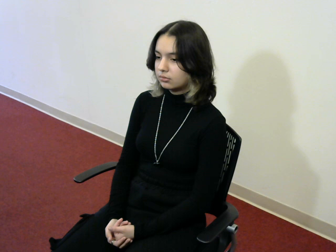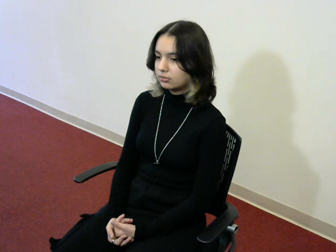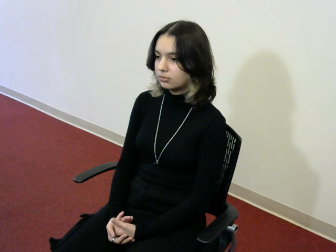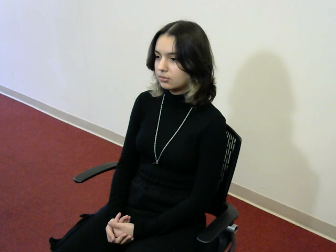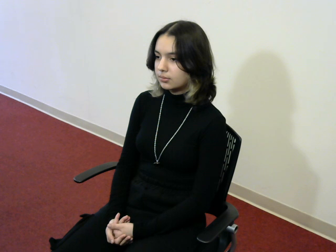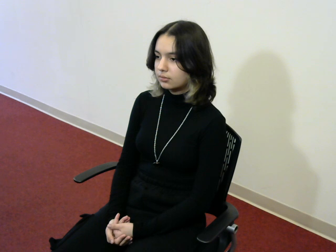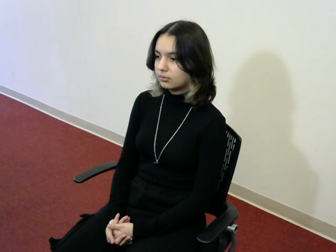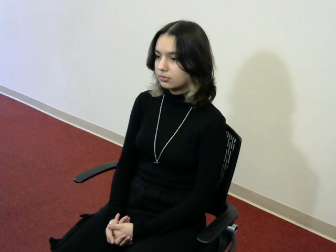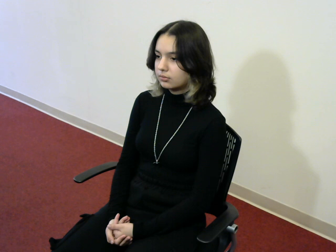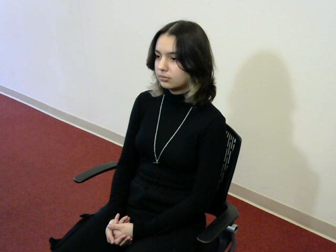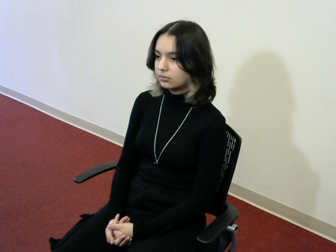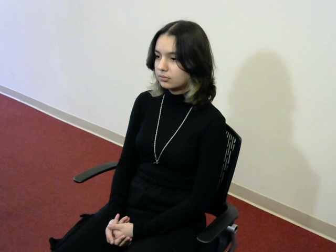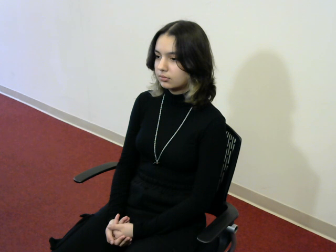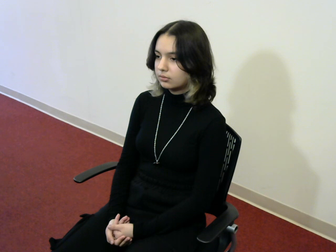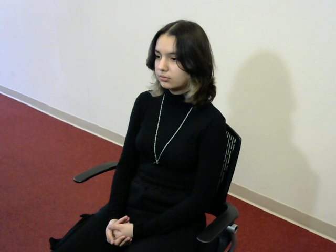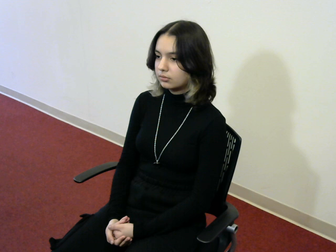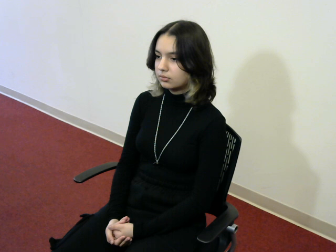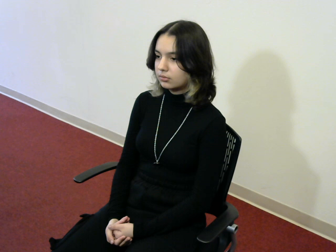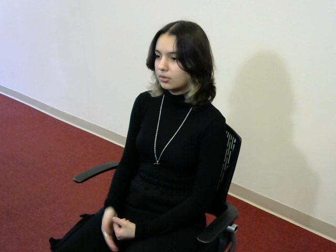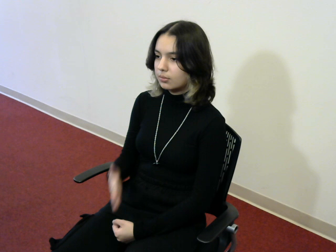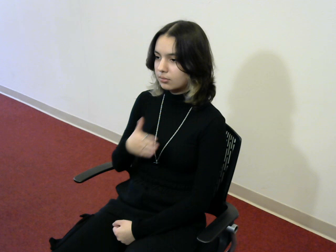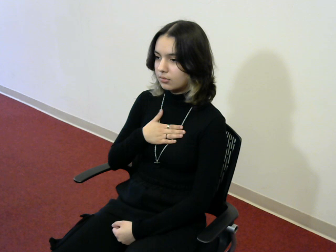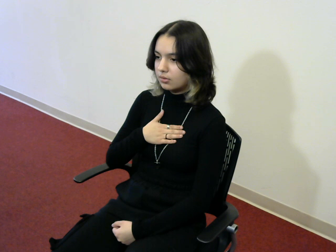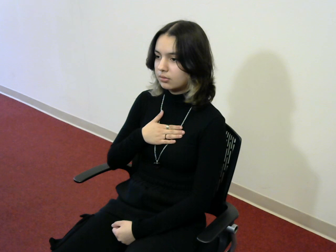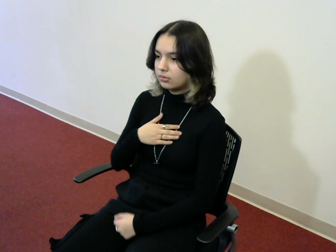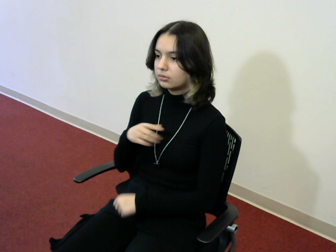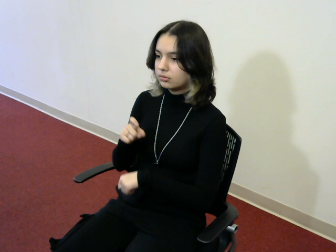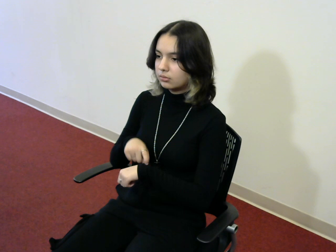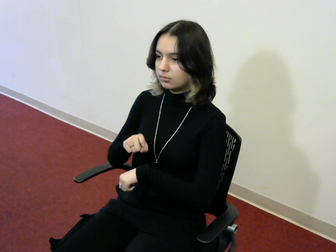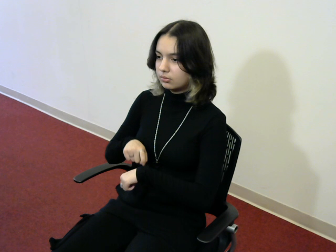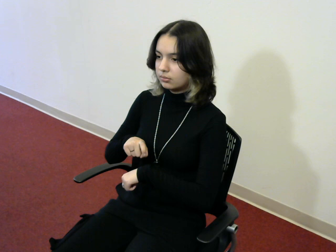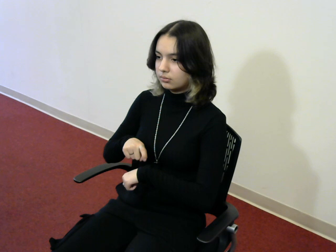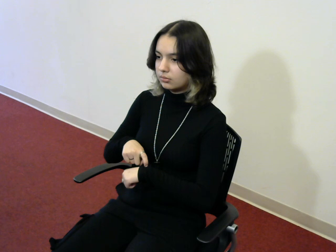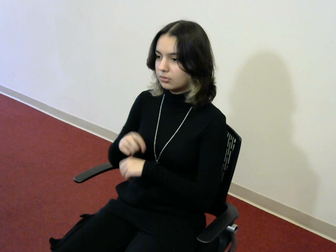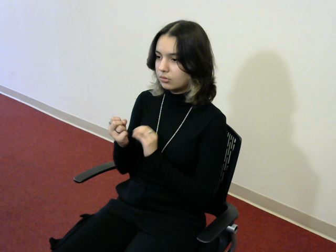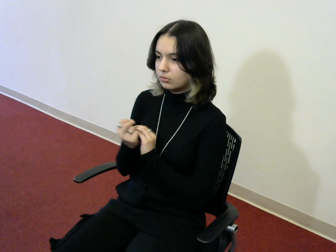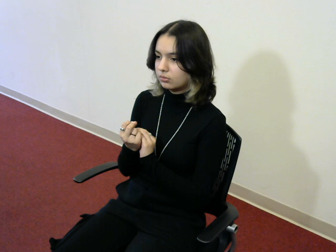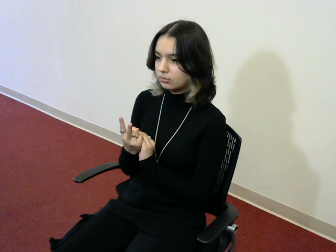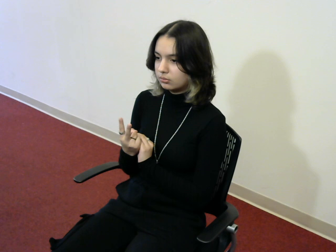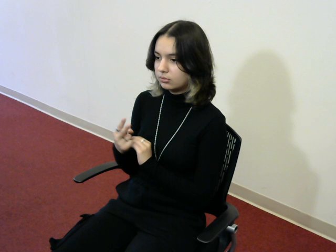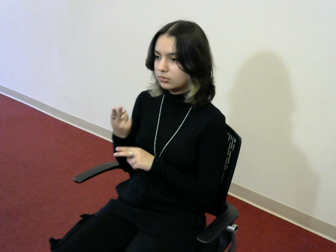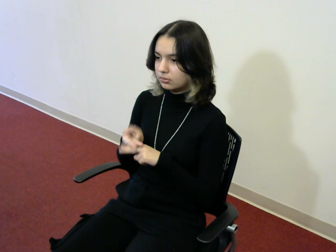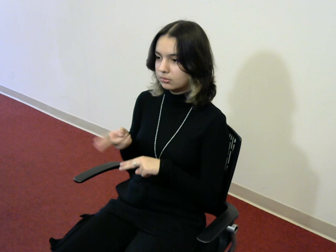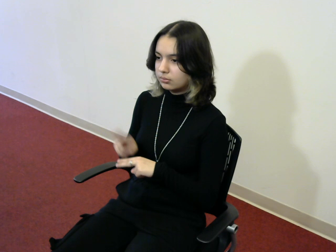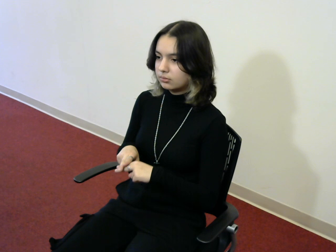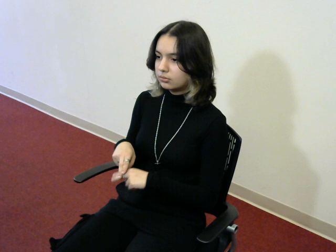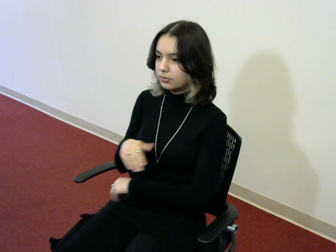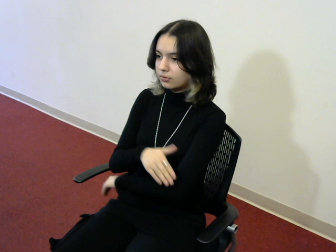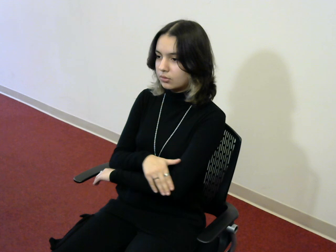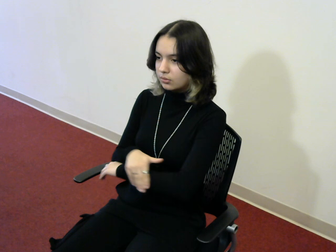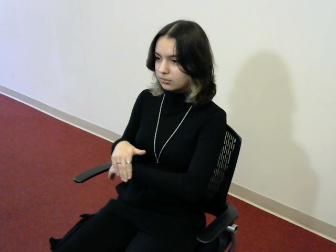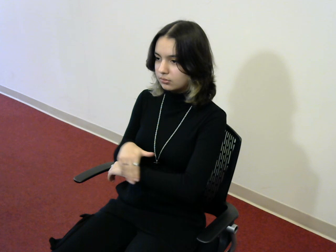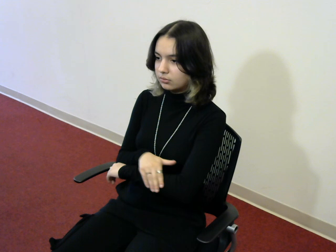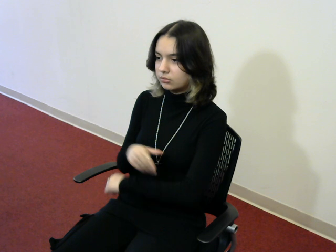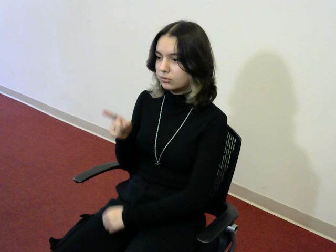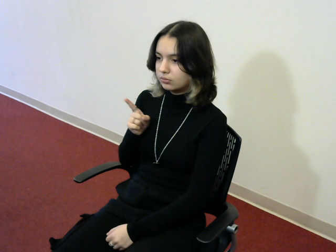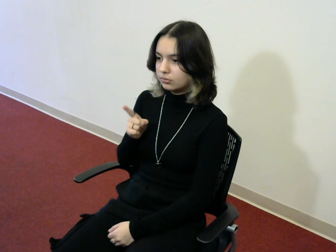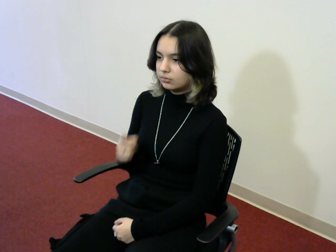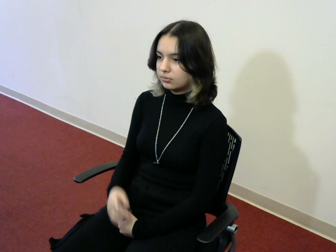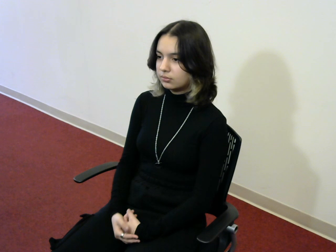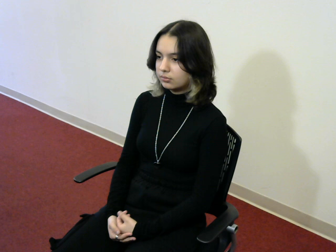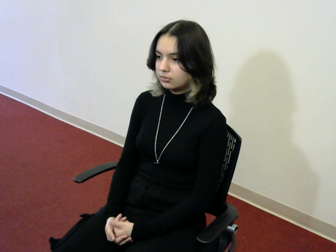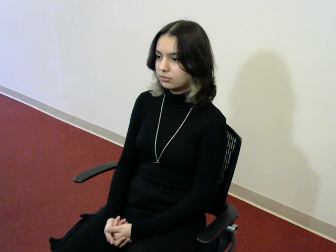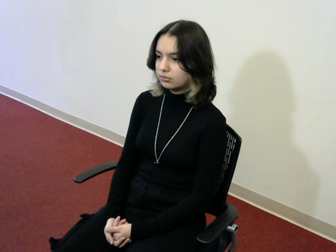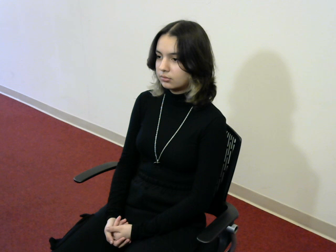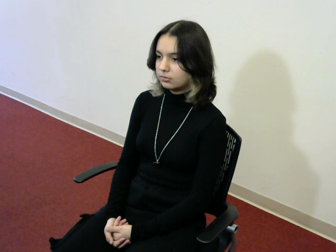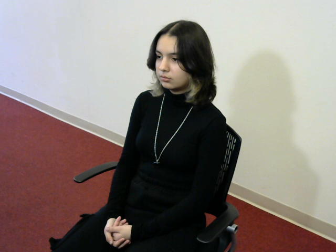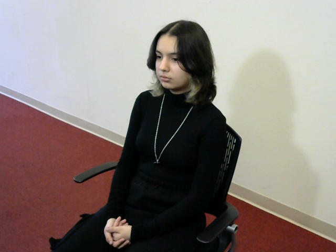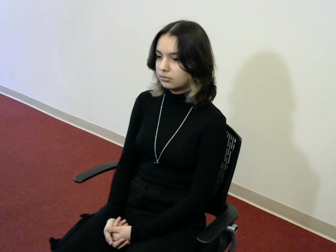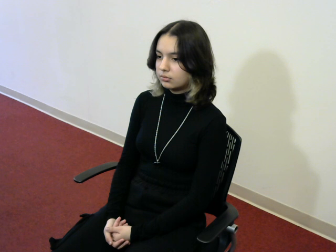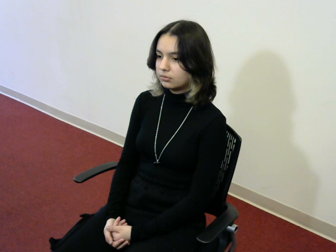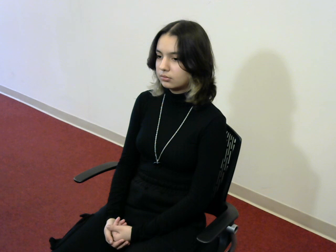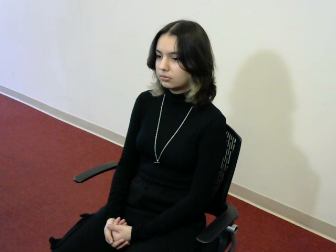Mən saat 12-də bu ünvanda olmalıyam